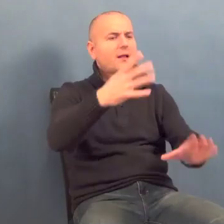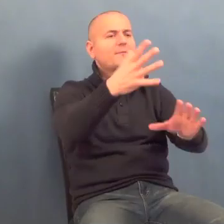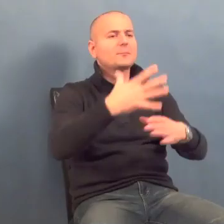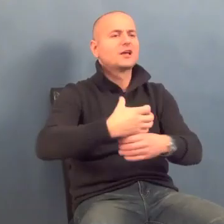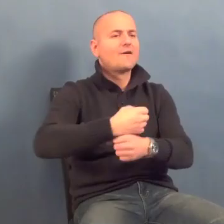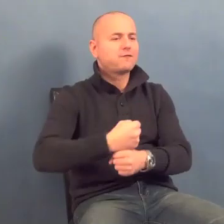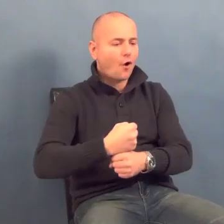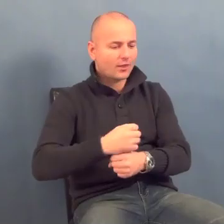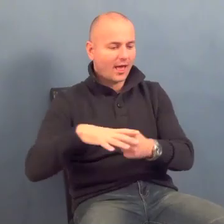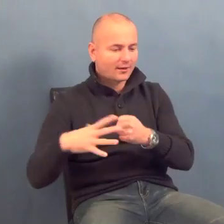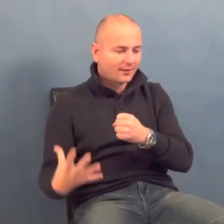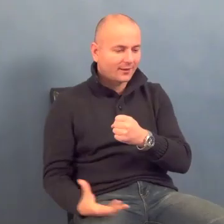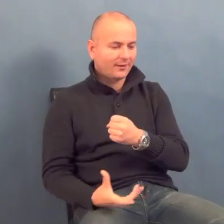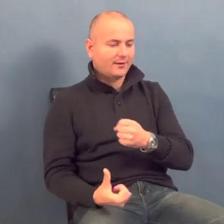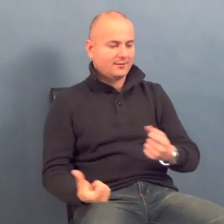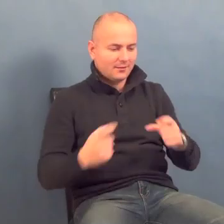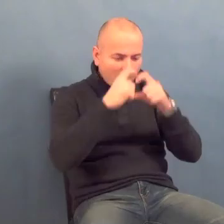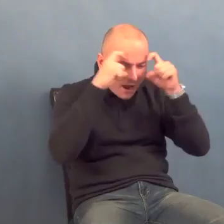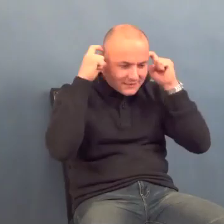Ale to powinien być worek.